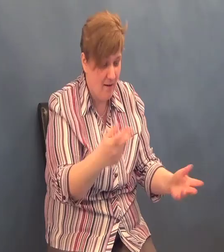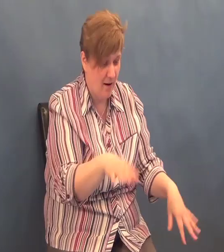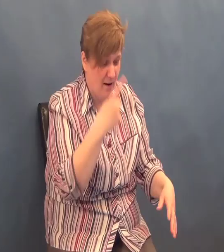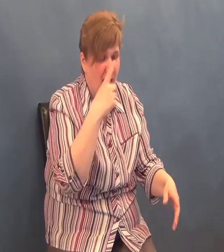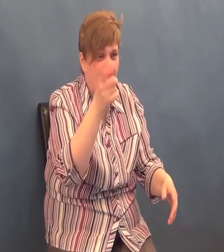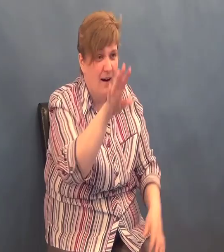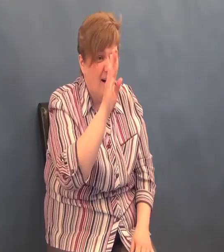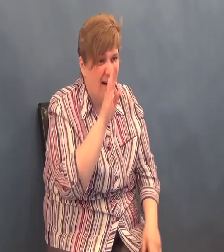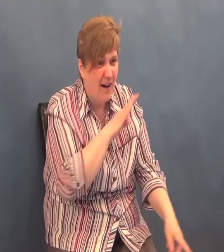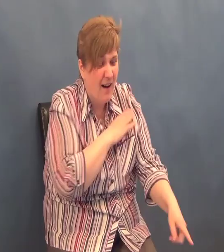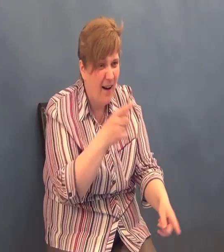Zobacz, okropnie.